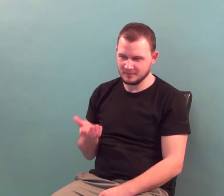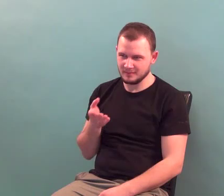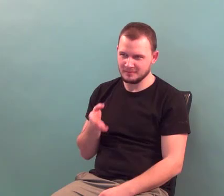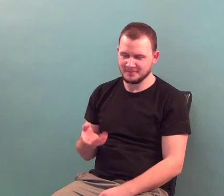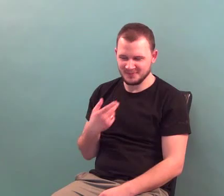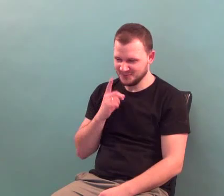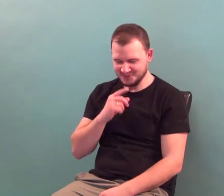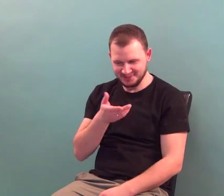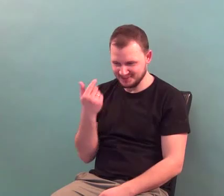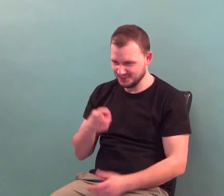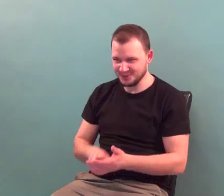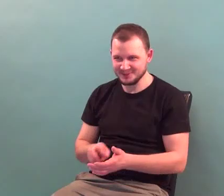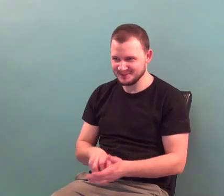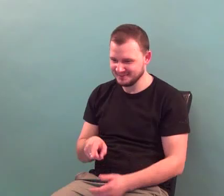Tak naprawdę, to nie wiem o co chodzi.